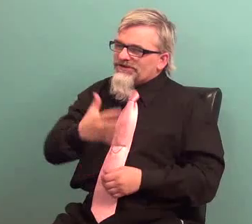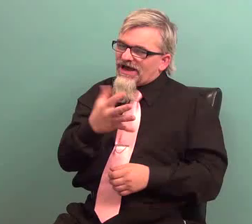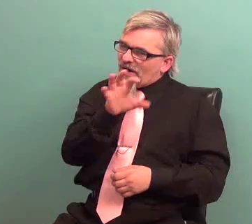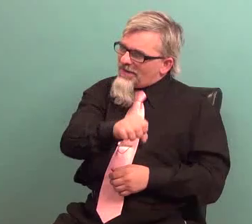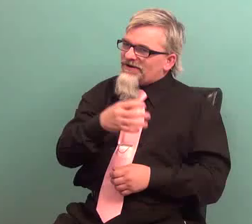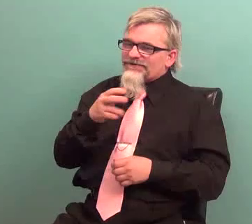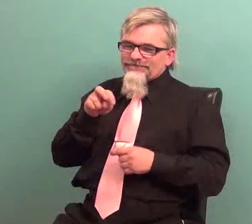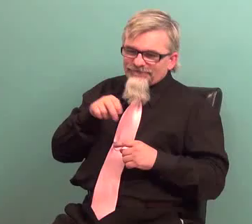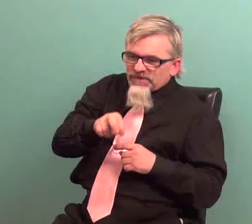Idzie tam.